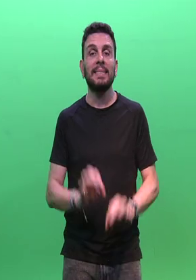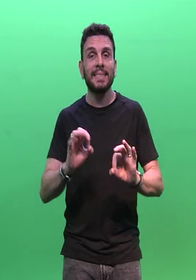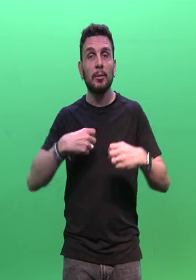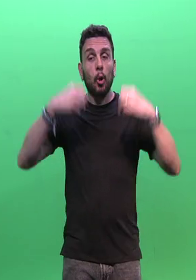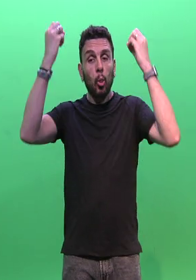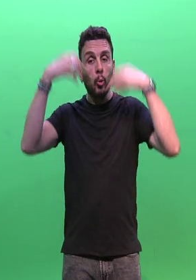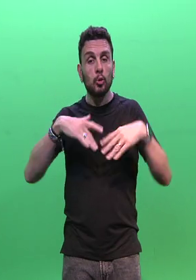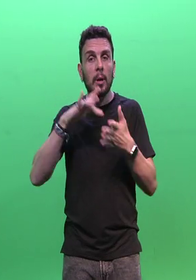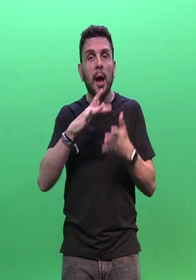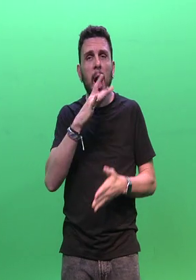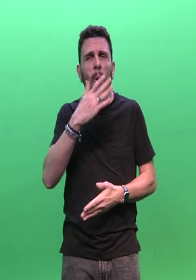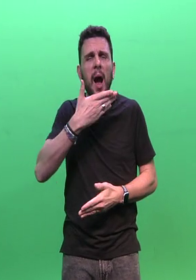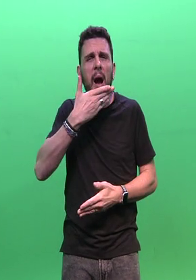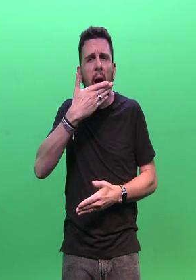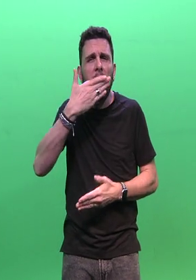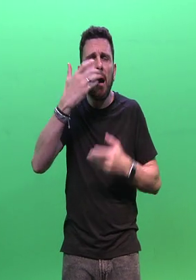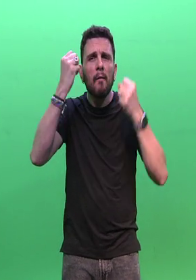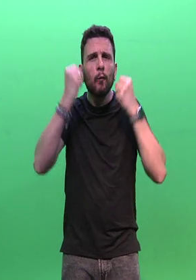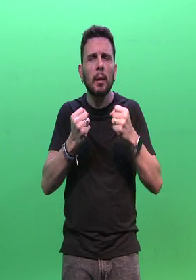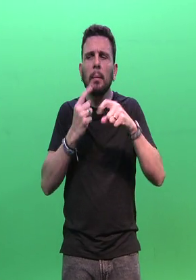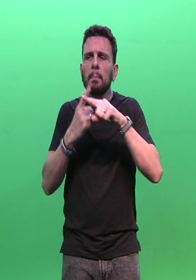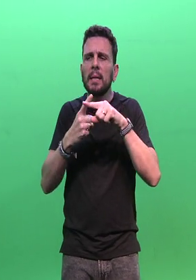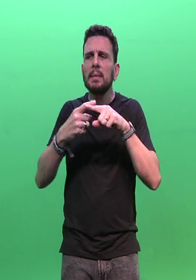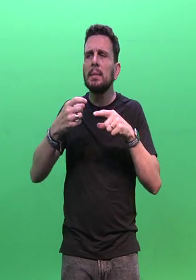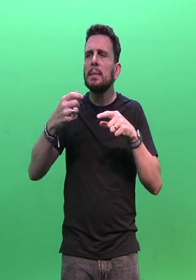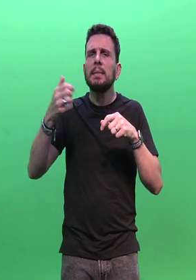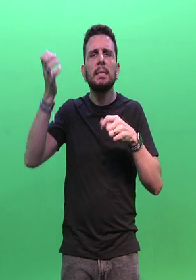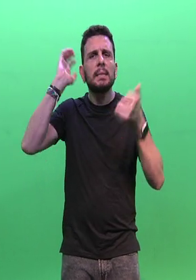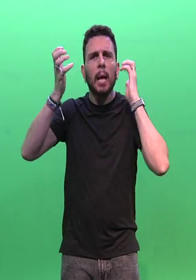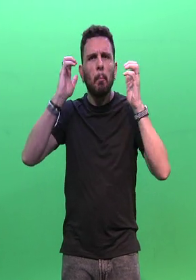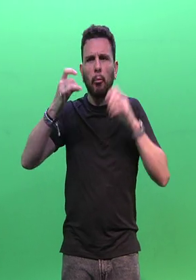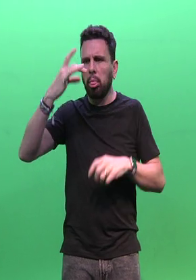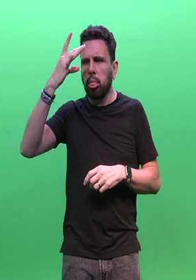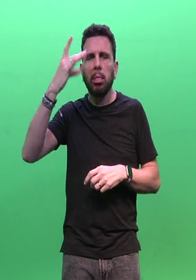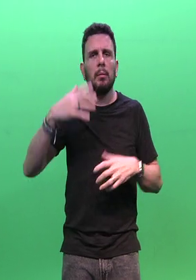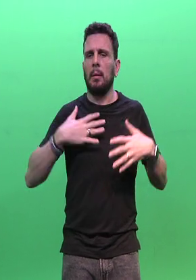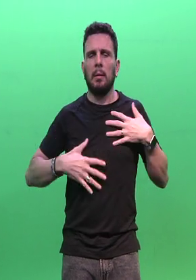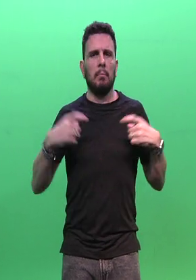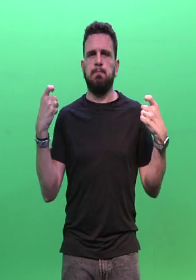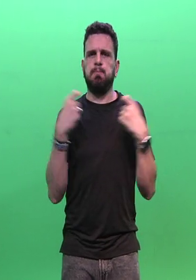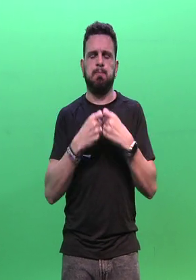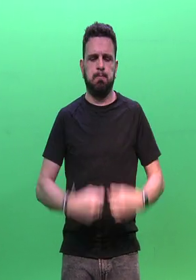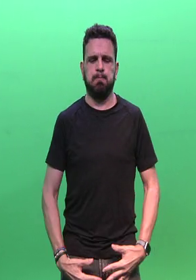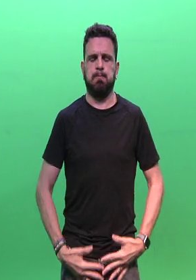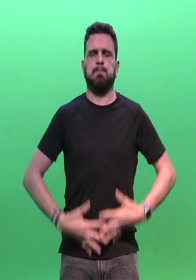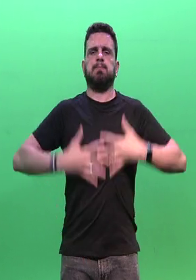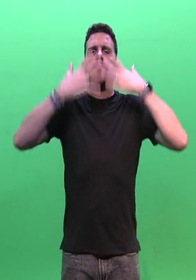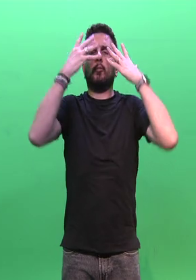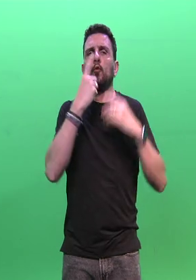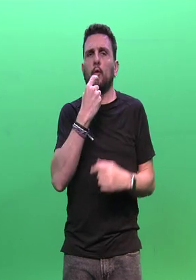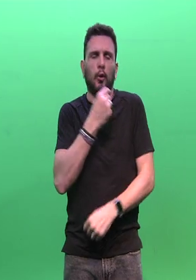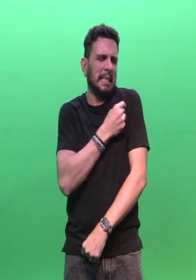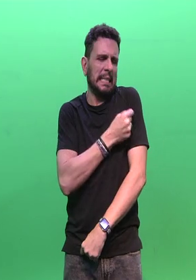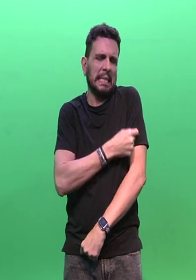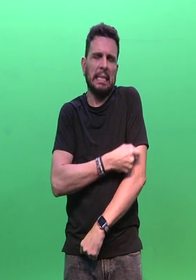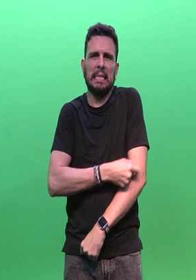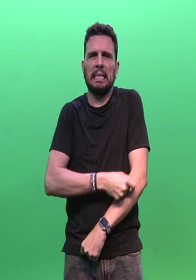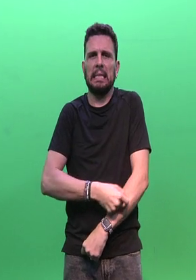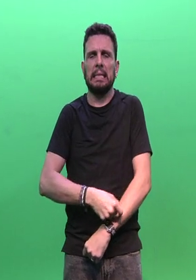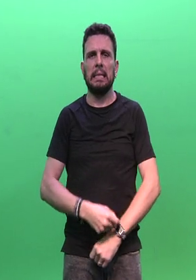Si em dutxo amb aigua molt calenta i xampú que no sigui gaire bo, em pica tot el cos, se'm posa tot el cos vermell i amb puntets.